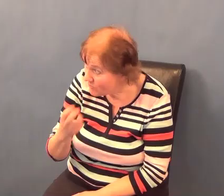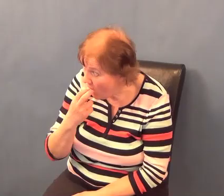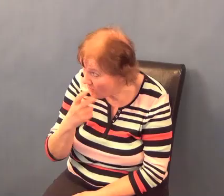Prąd?